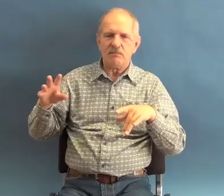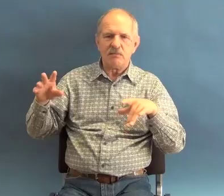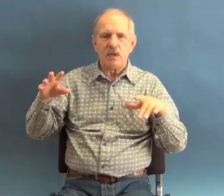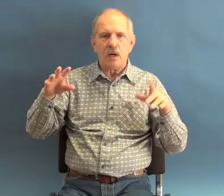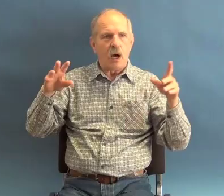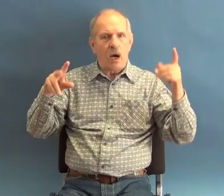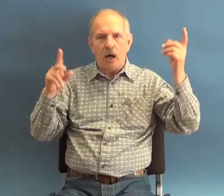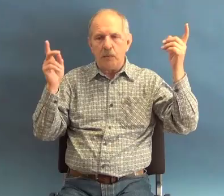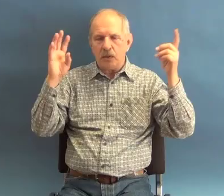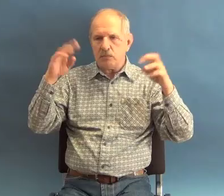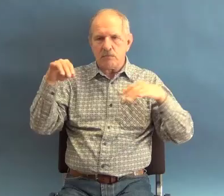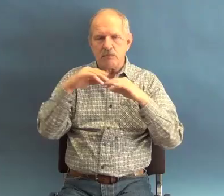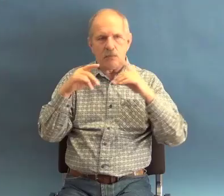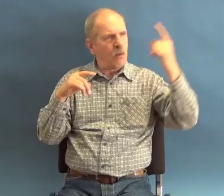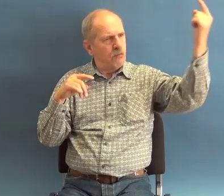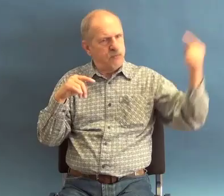Mężczyzna zszedł na dół spóźniony.